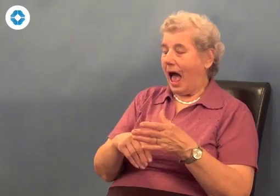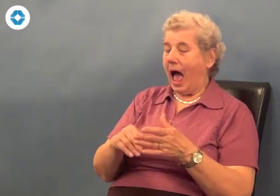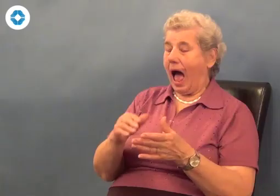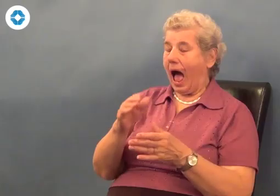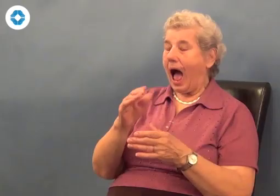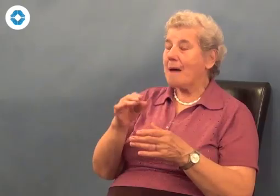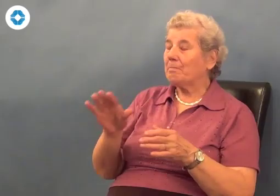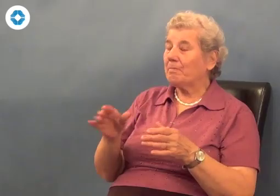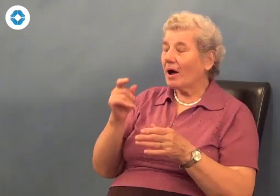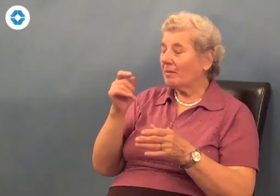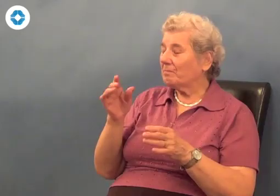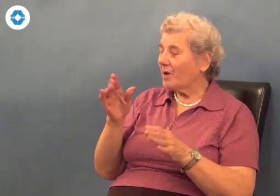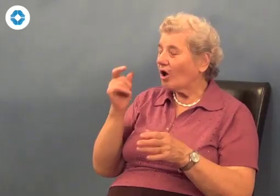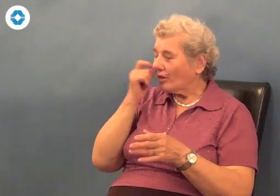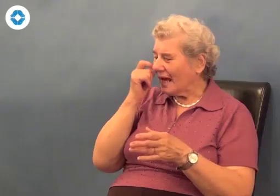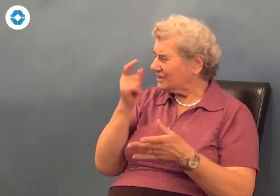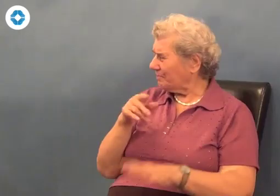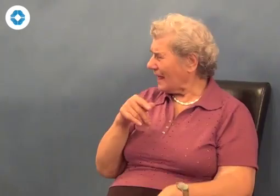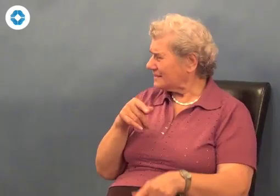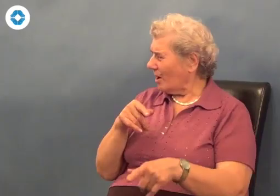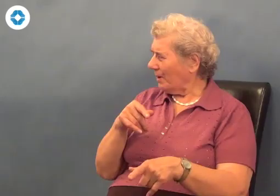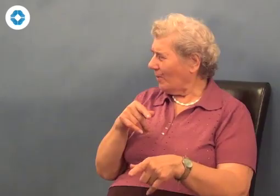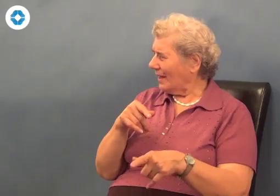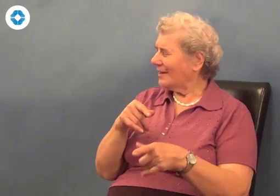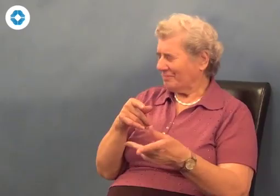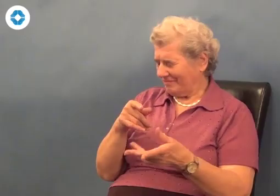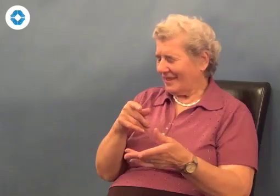A kotek czy pies?